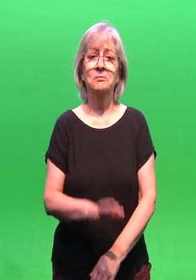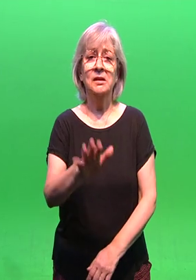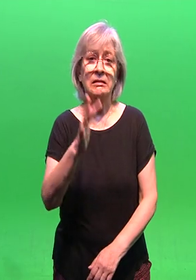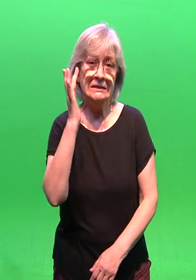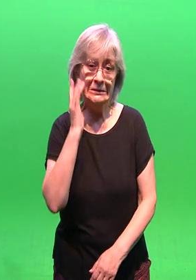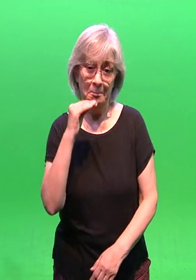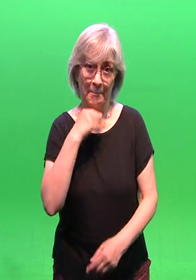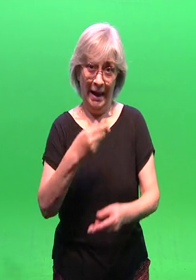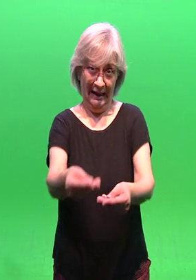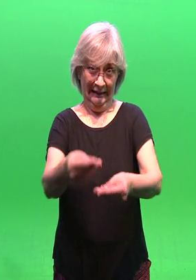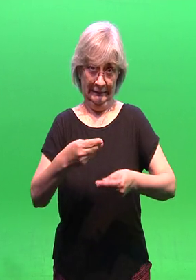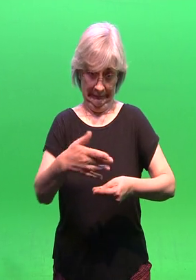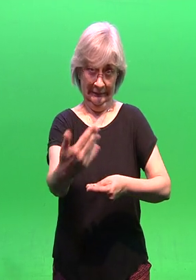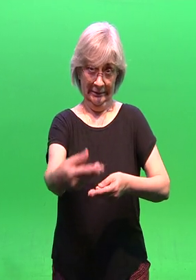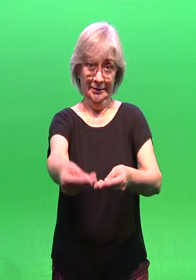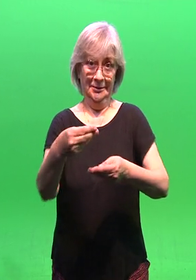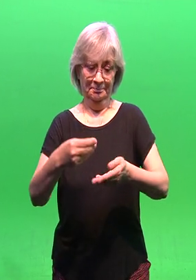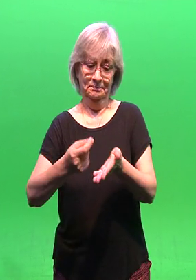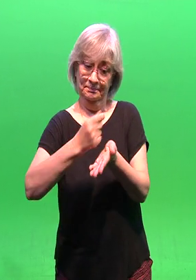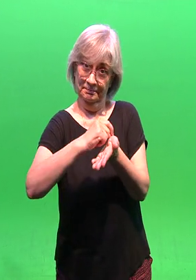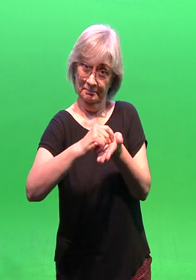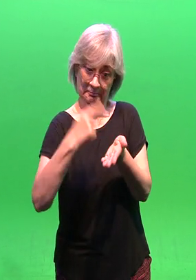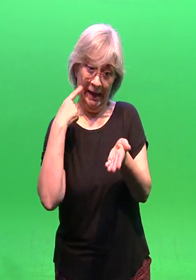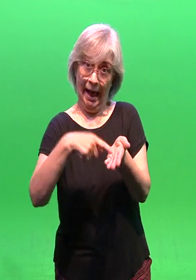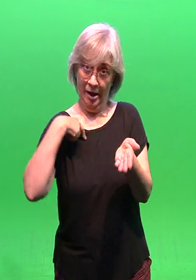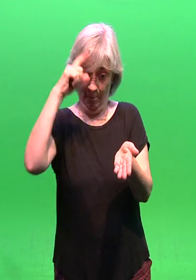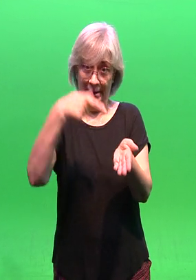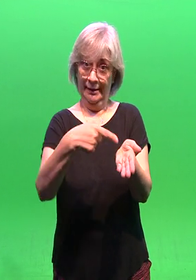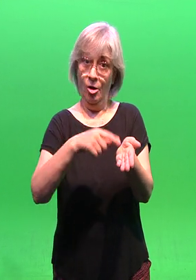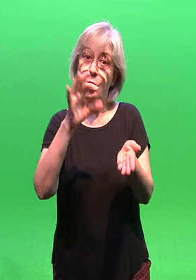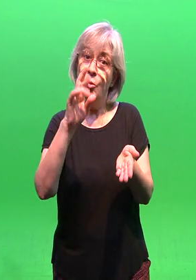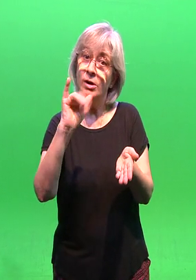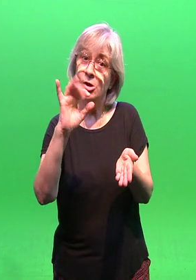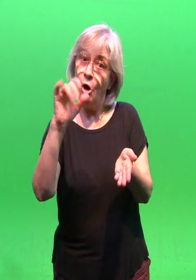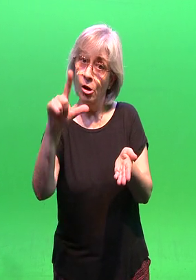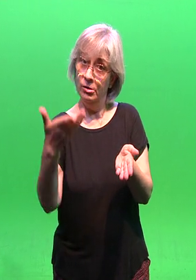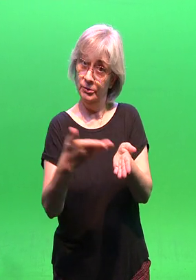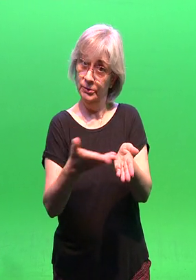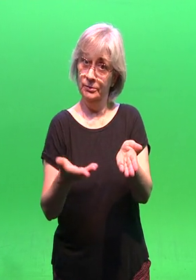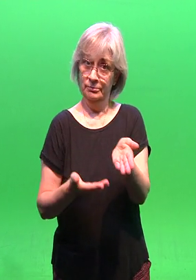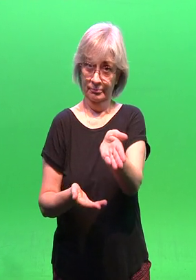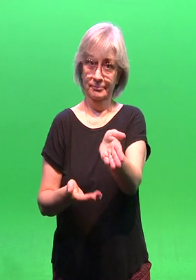Dona'm un full, si us plau. Mira, aquest és el meu nom, Oriol.